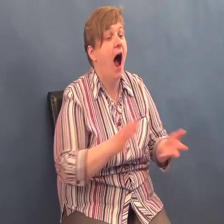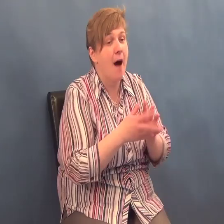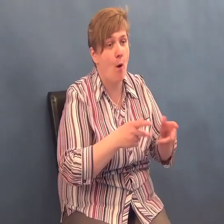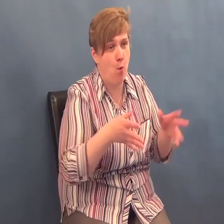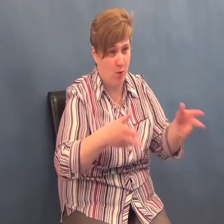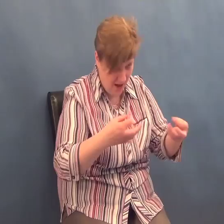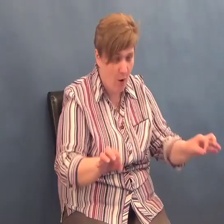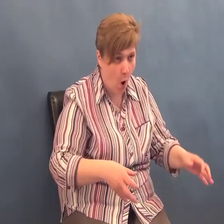Albo po ulicy? Wolno?